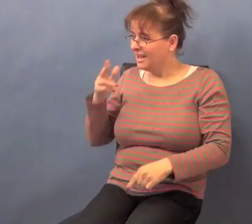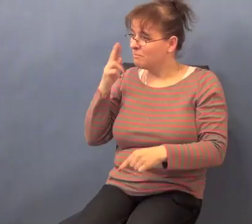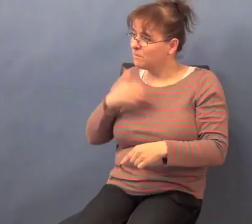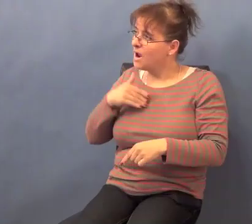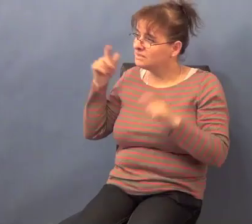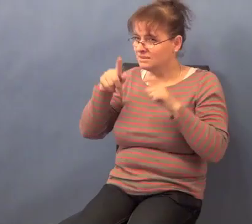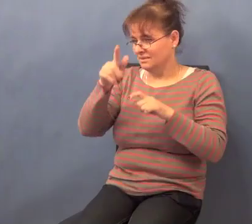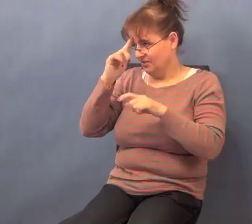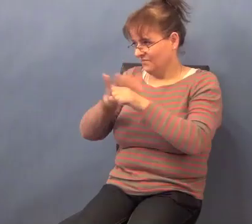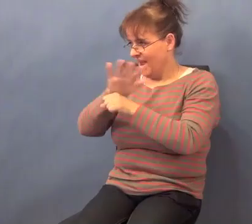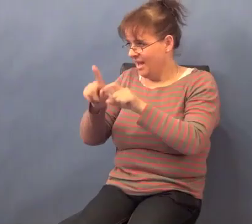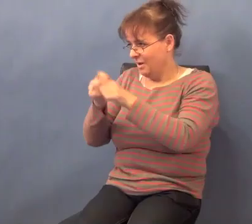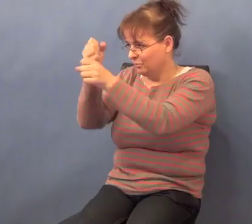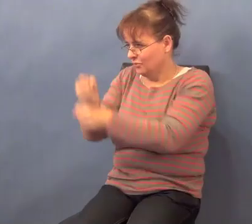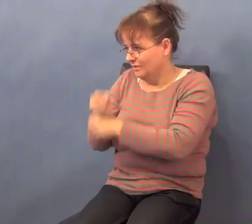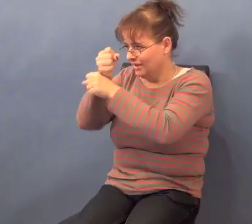Polscy turyści, którzy przyjechali twierdzili, że to wariactwo.